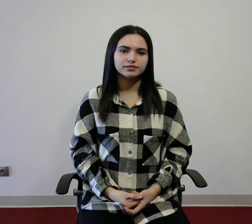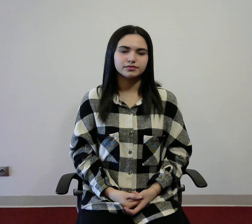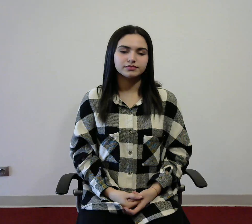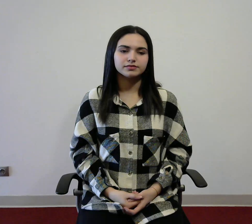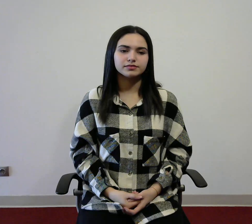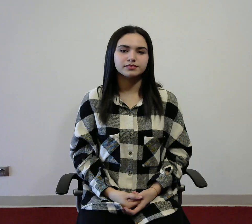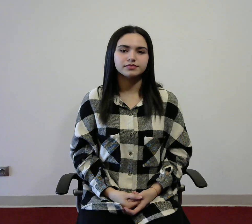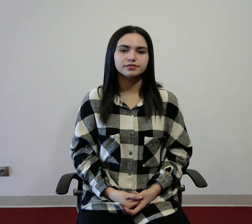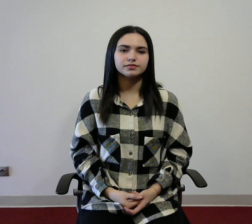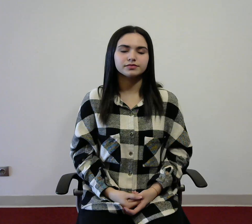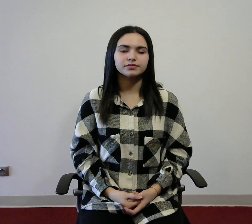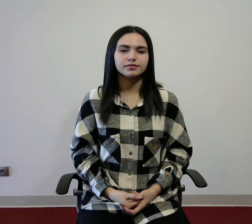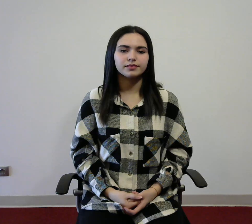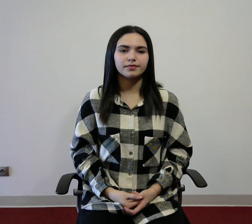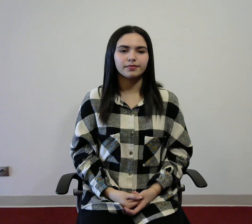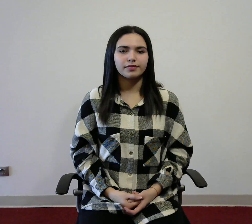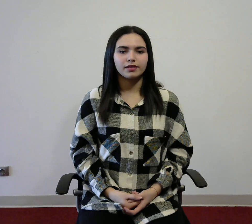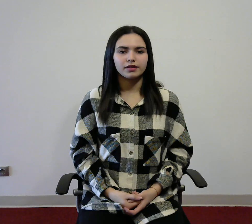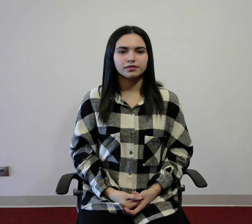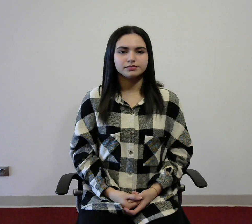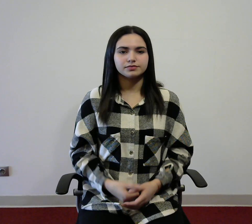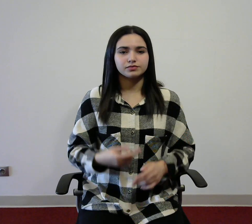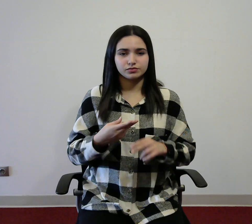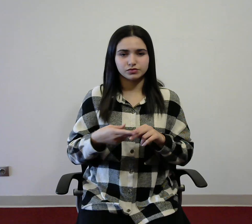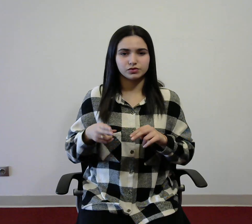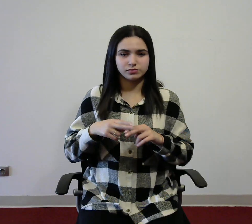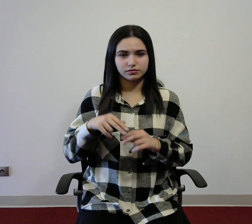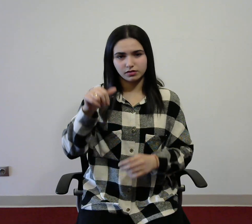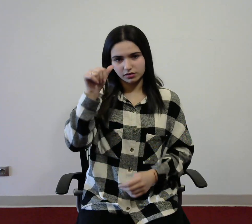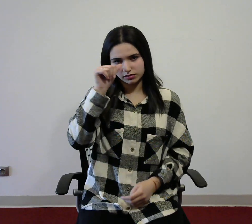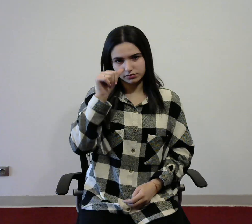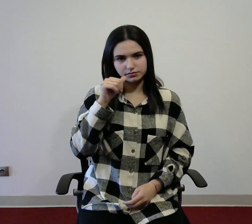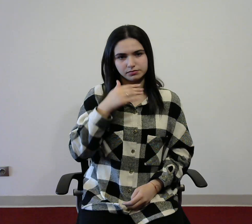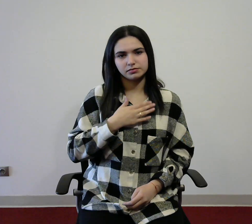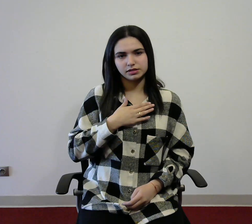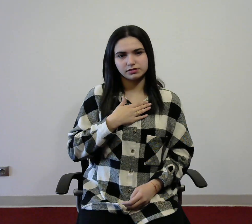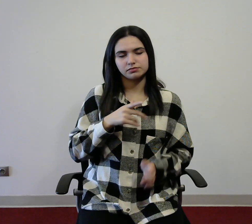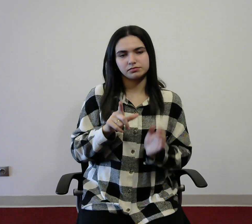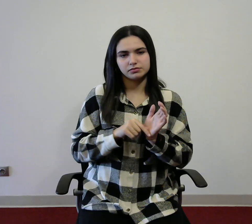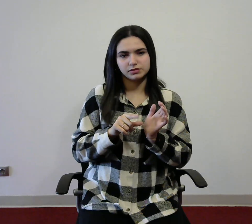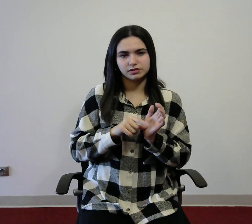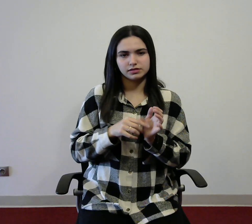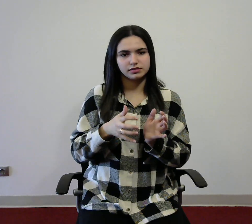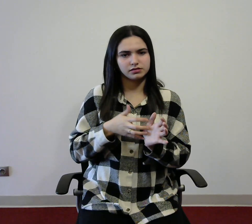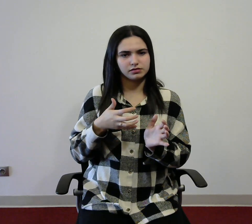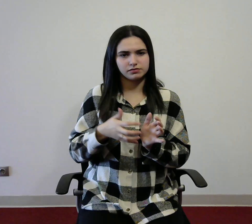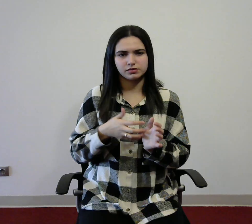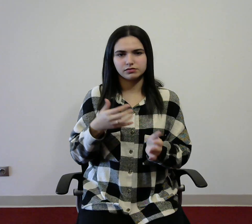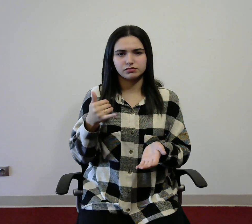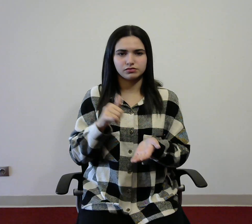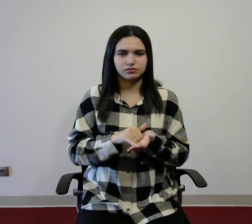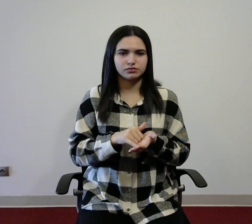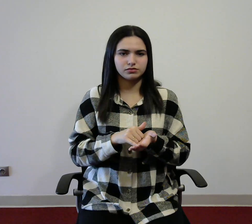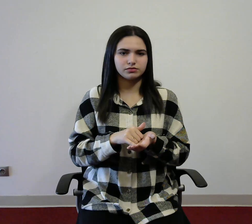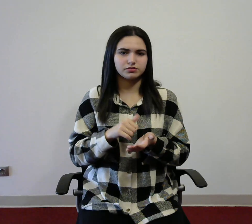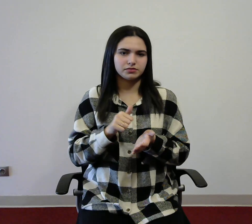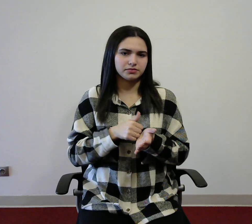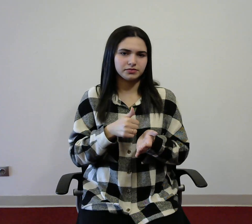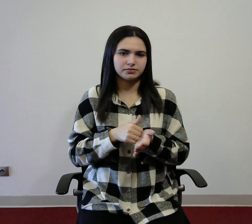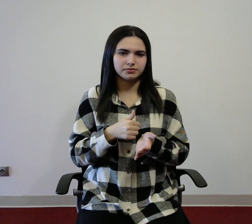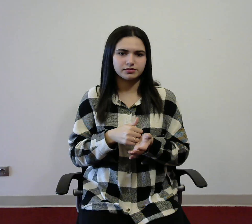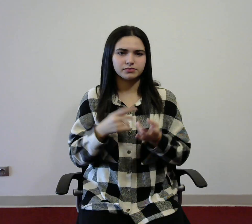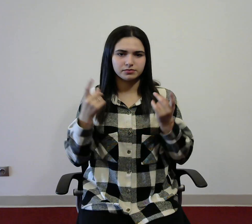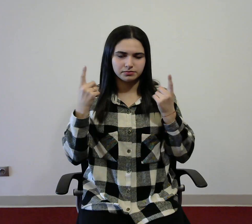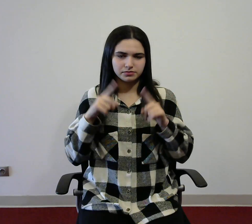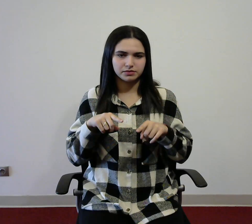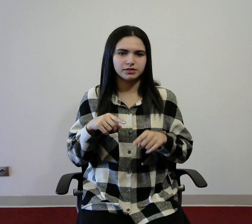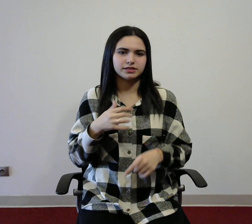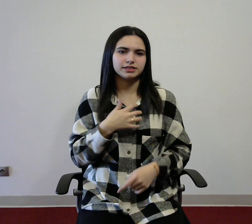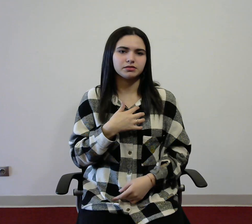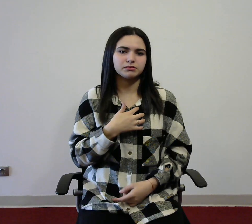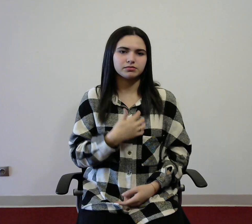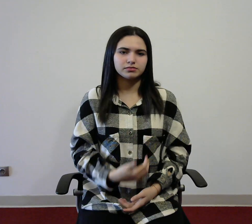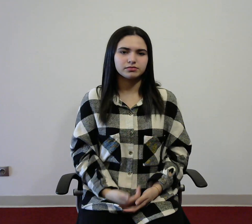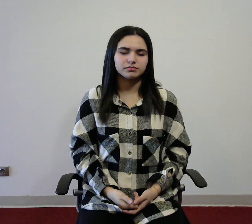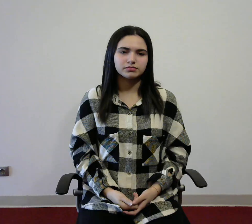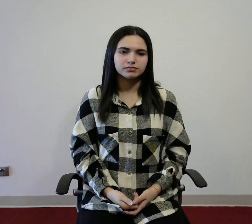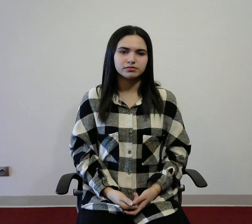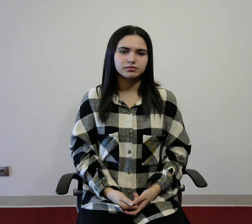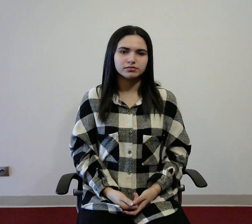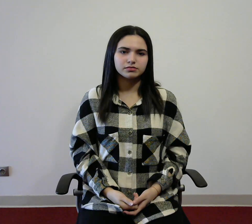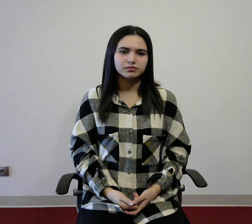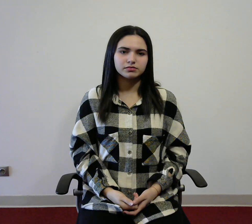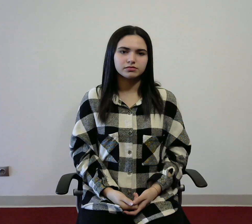Bu ay mənim pensiyam əksik yüklənib, səbəbini bilmək istəyirəm